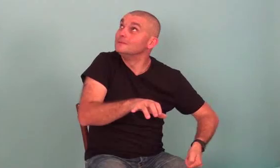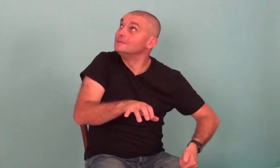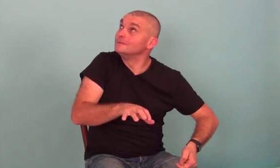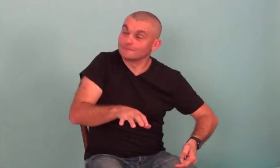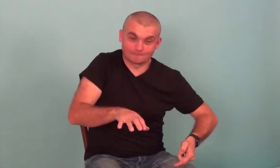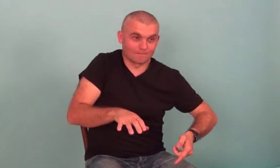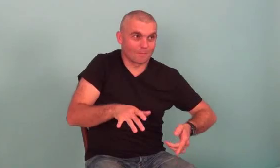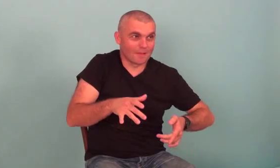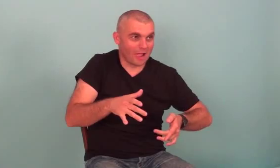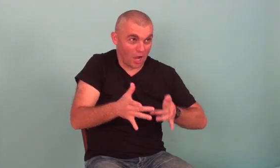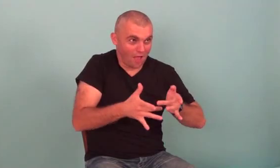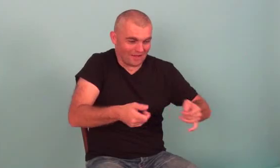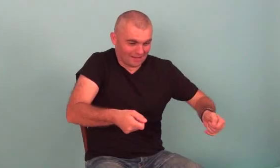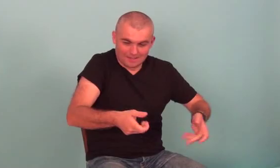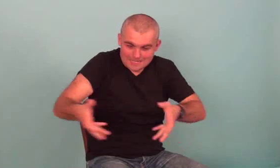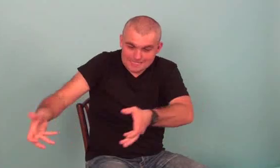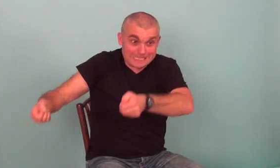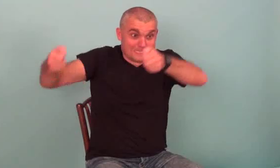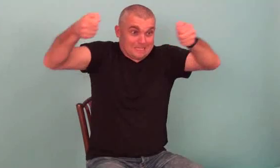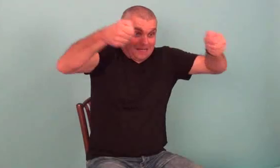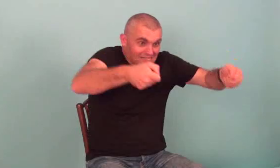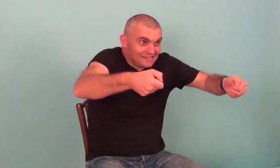Chłopiec stawia kosz na rowerze.